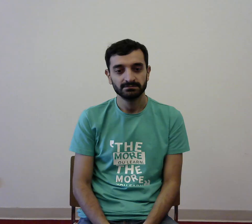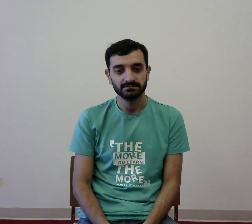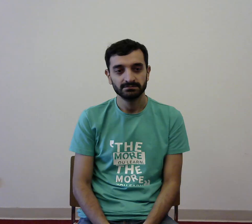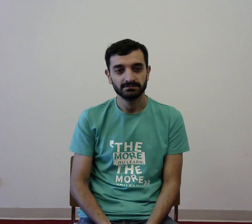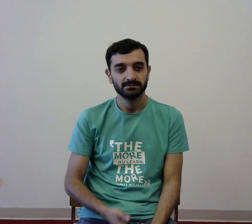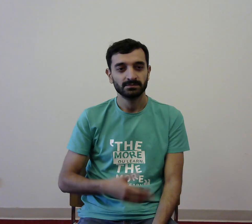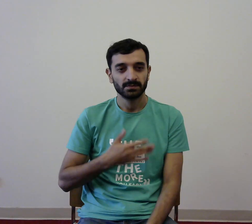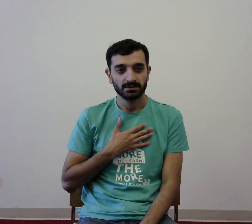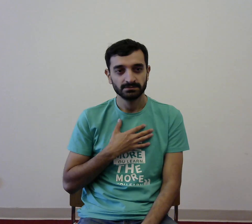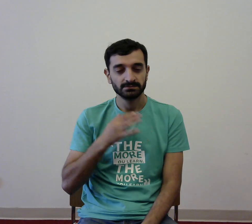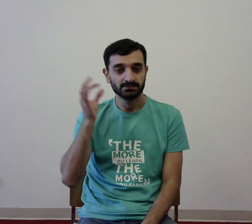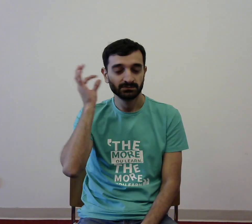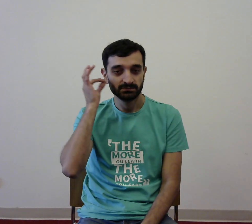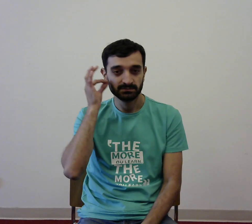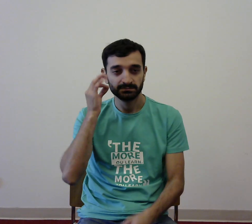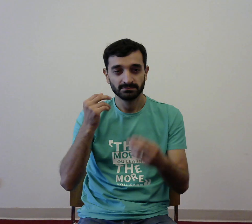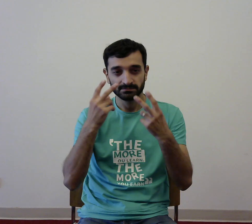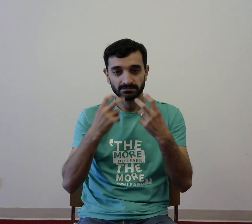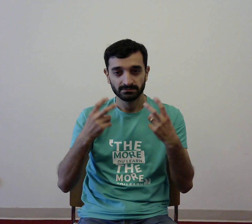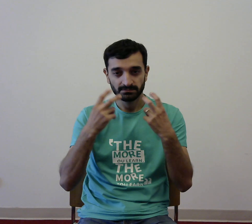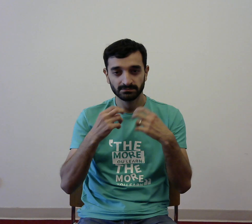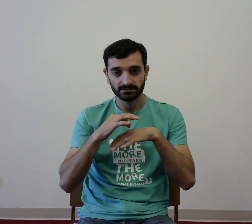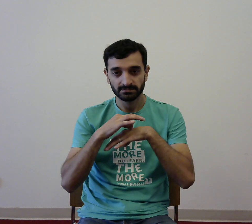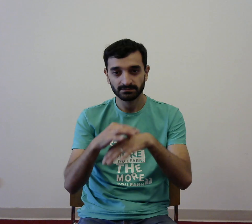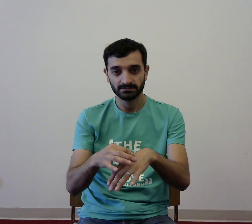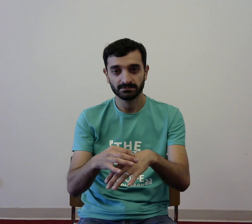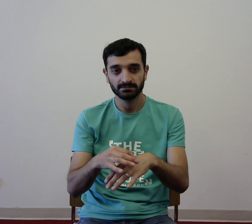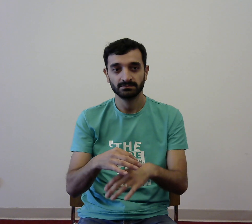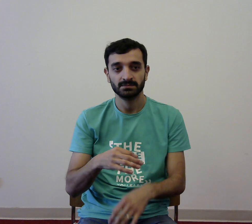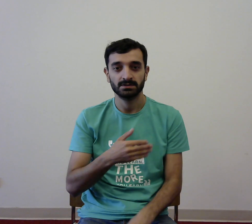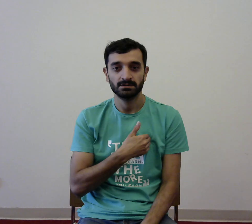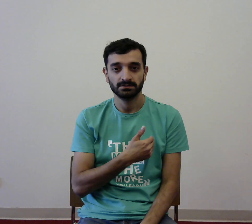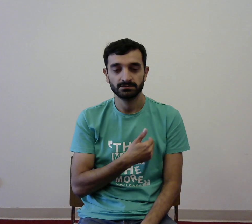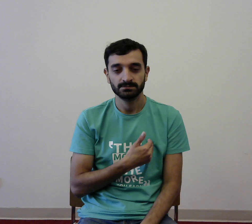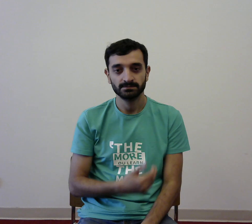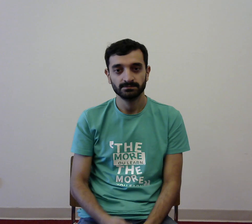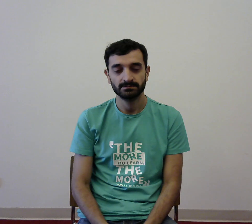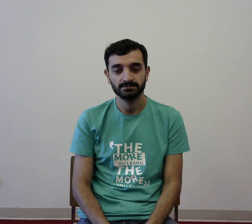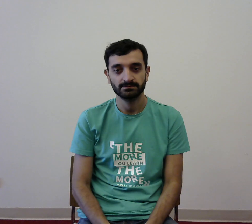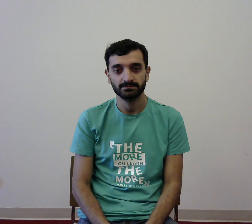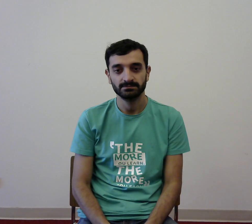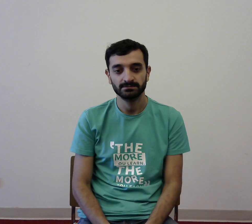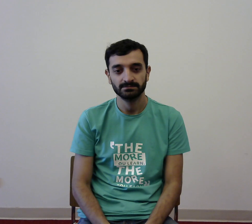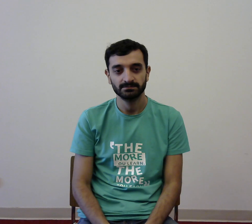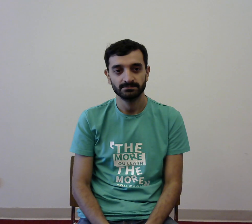Mən həkim müayinəsindən keçmək istəyirəm